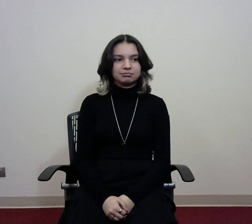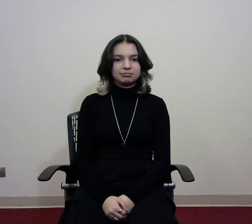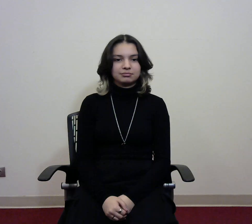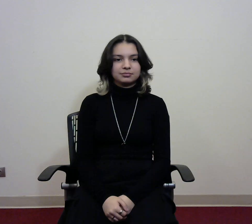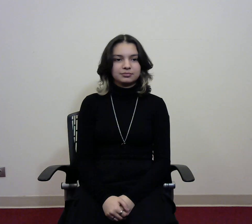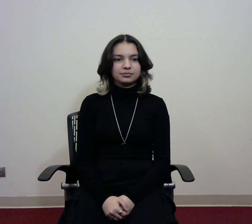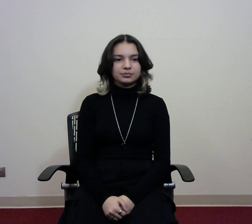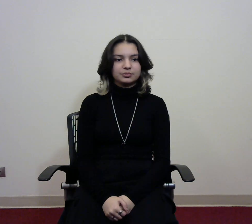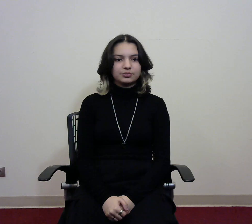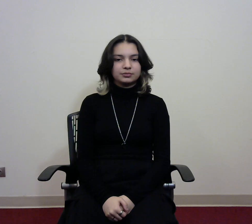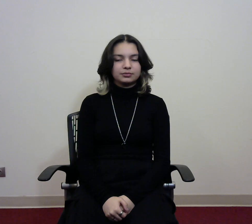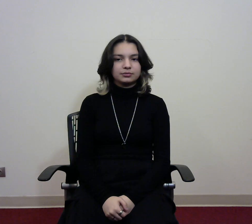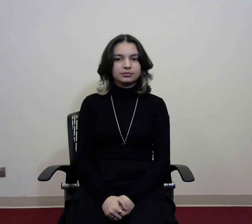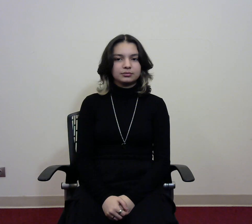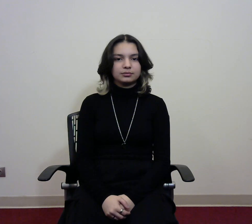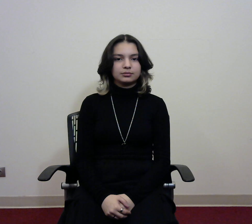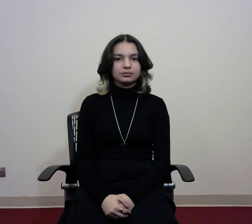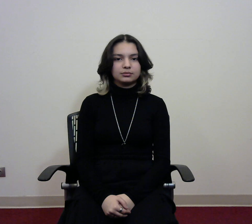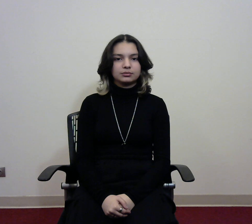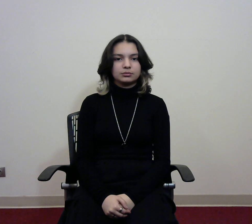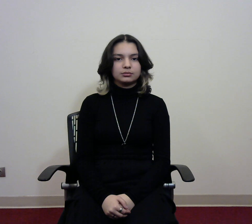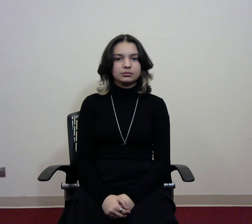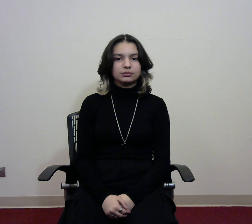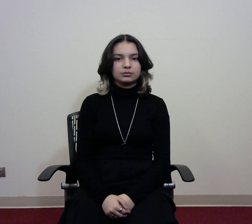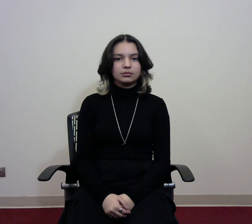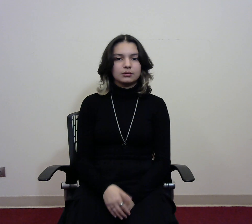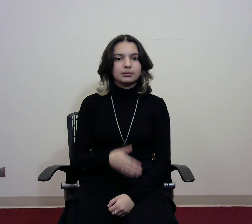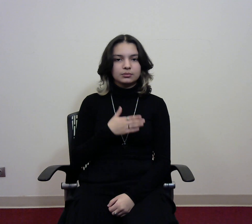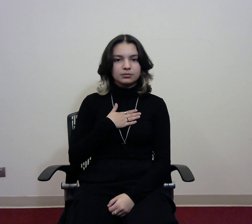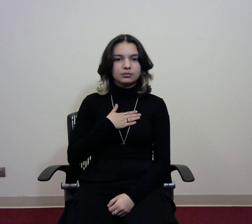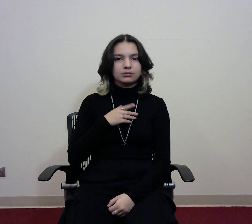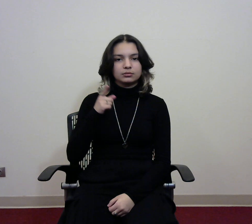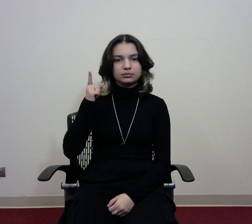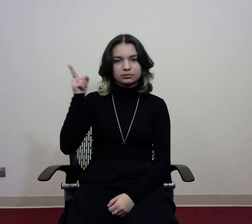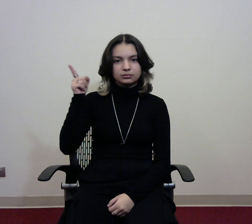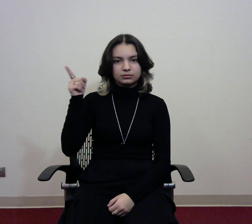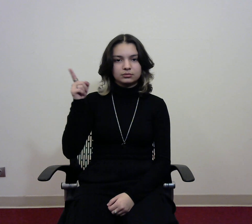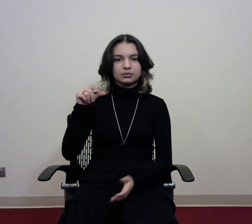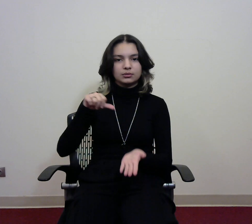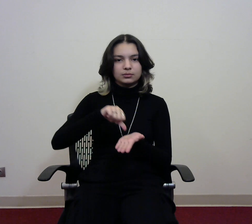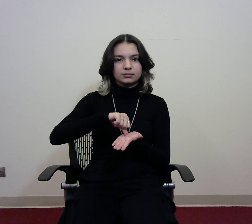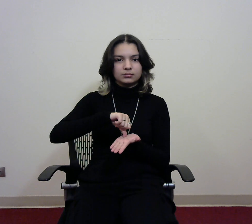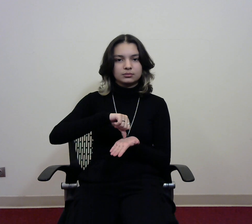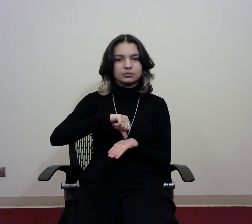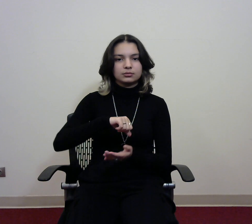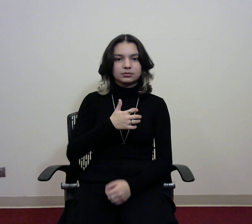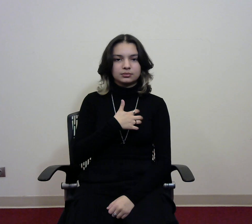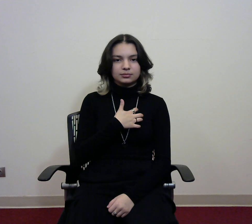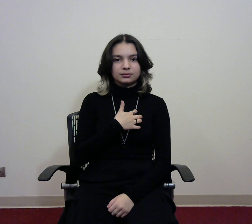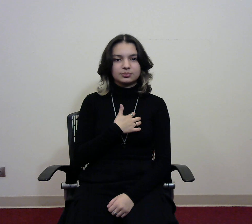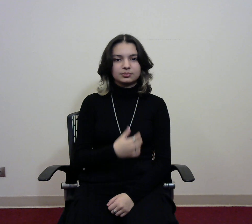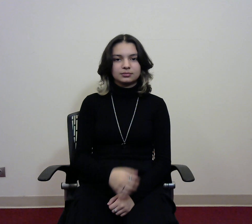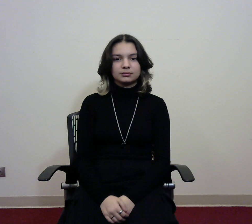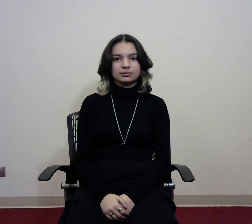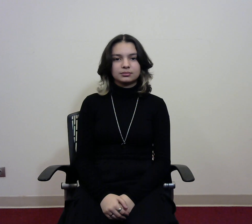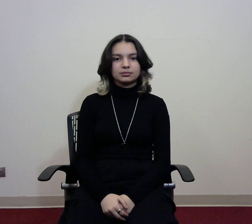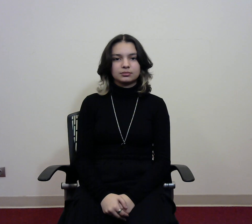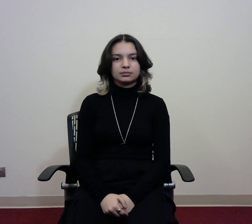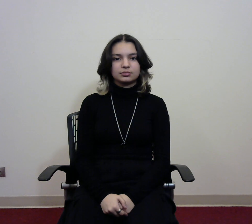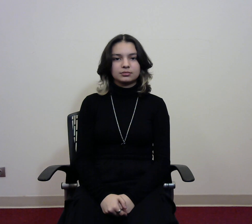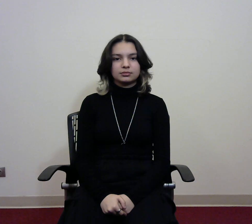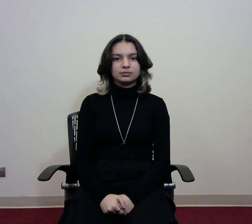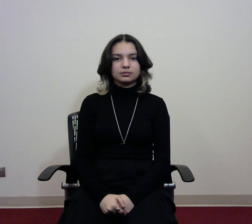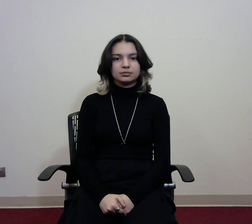Mən orda olmaq istəyərdim